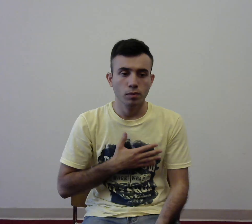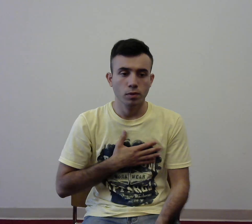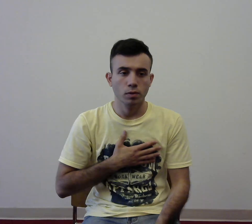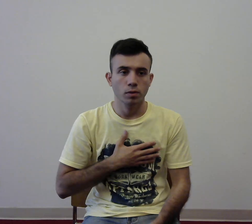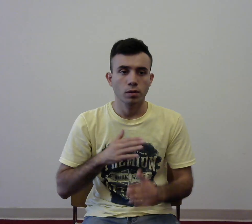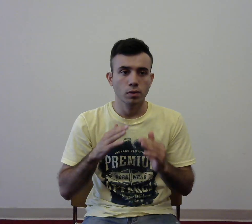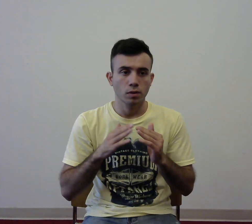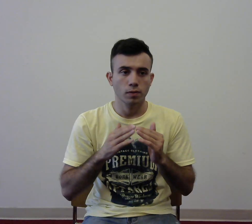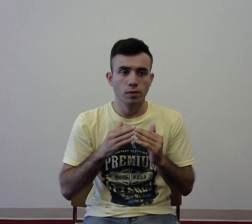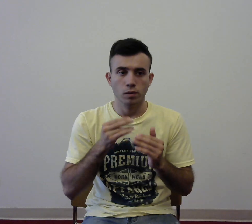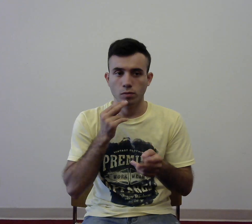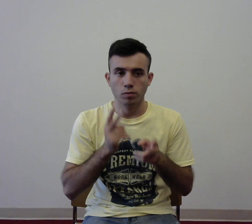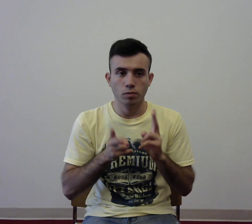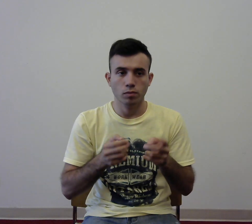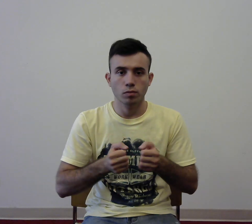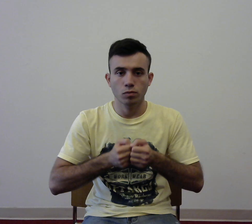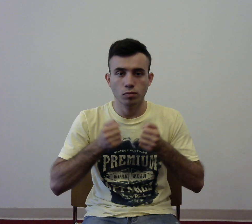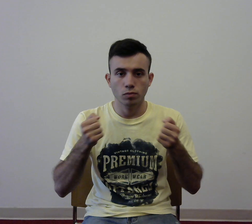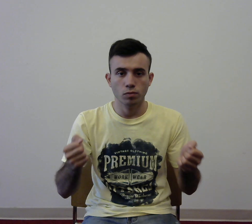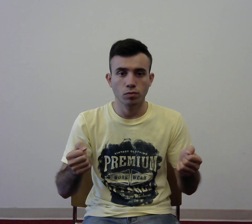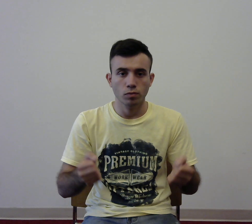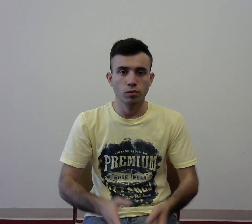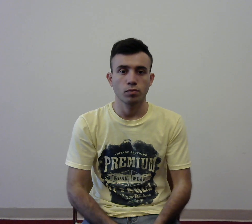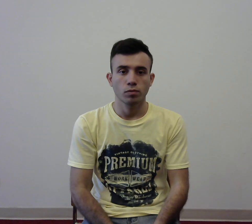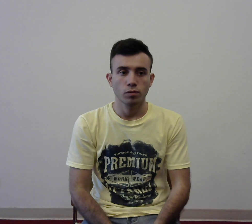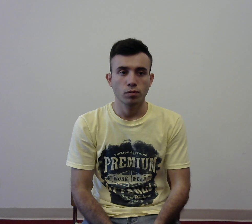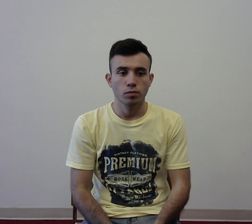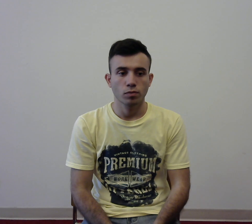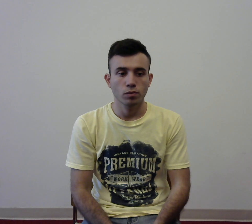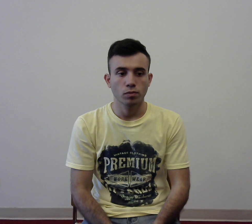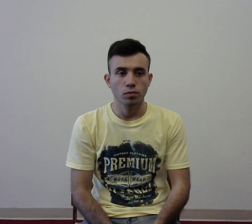Mənim evimin mətbəxi genişdir